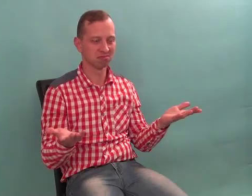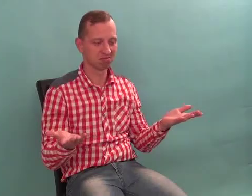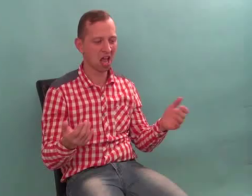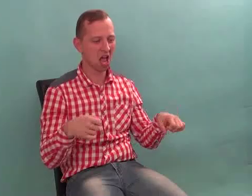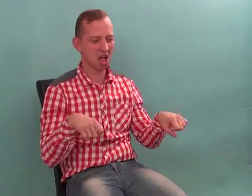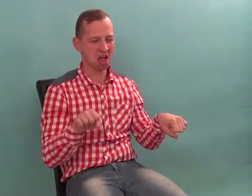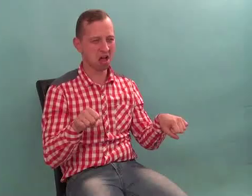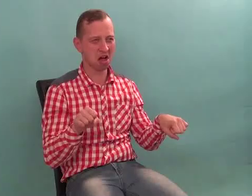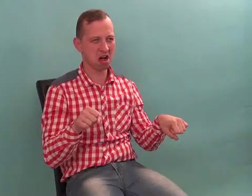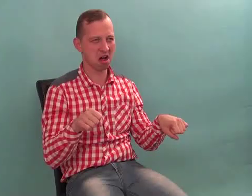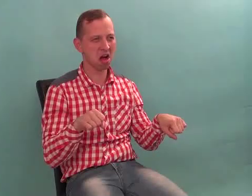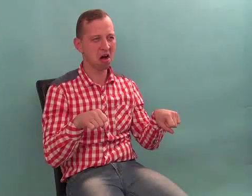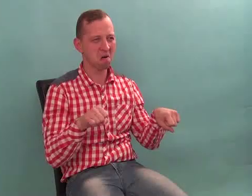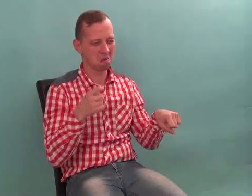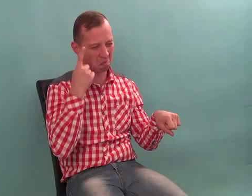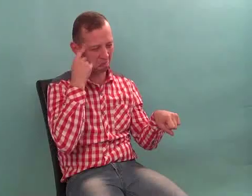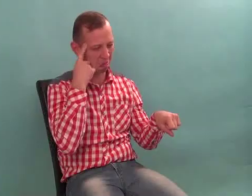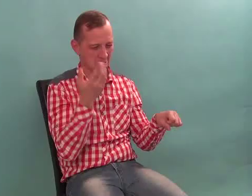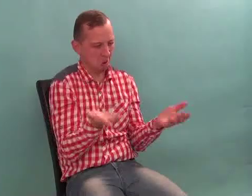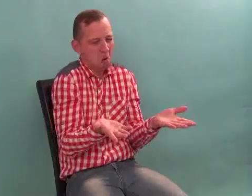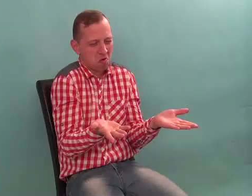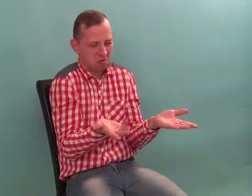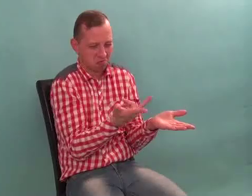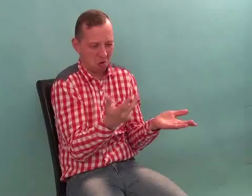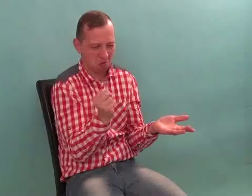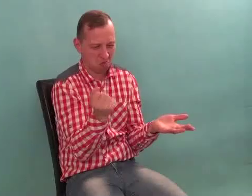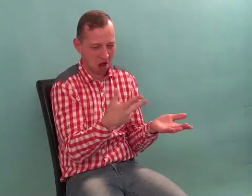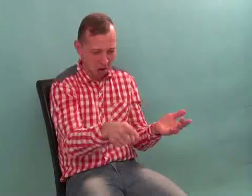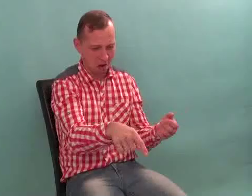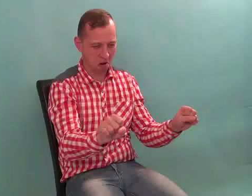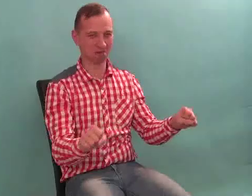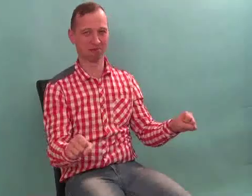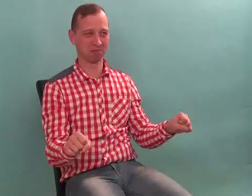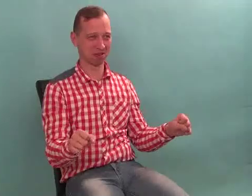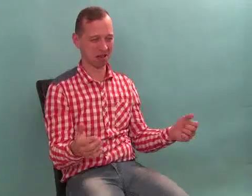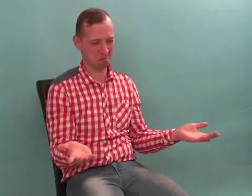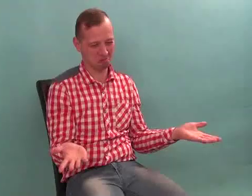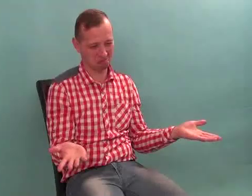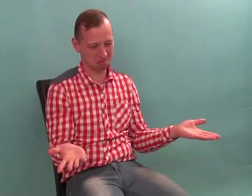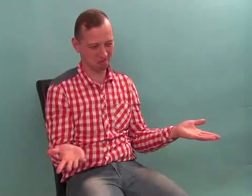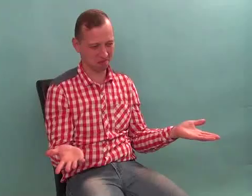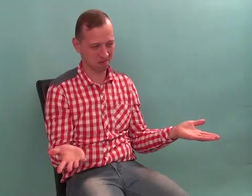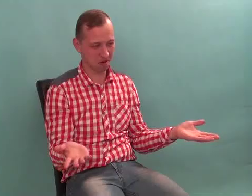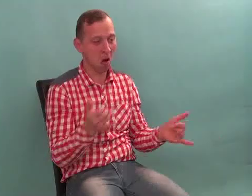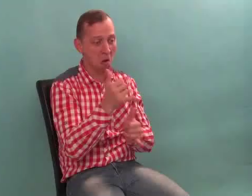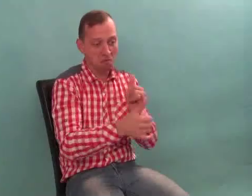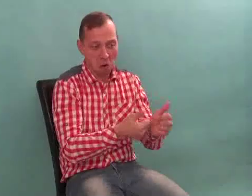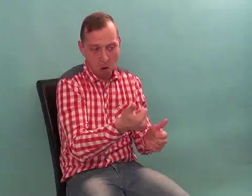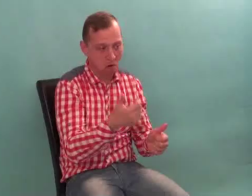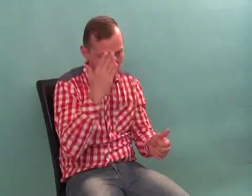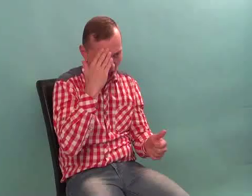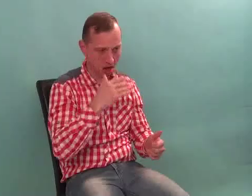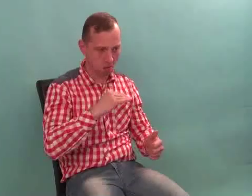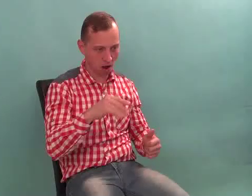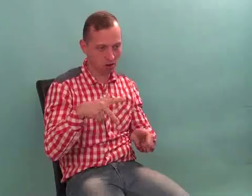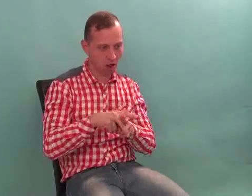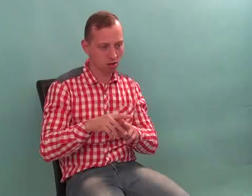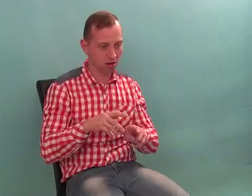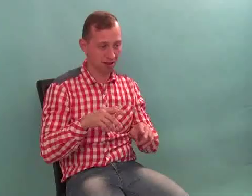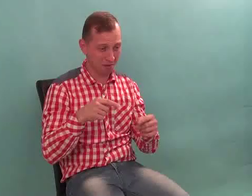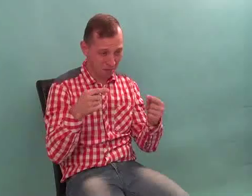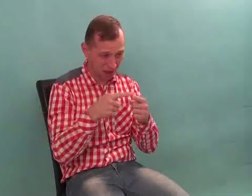Myślę, że motor by nie pasował, trzeci znak nie pasuje, znak dla rowerzystów super, dla koni też by to nie pasowało.